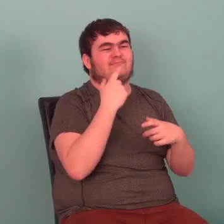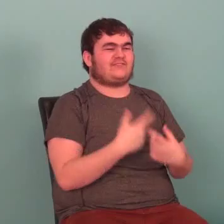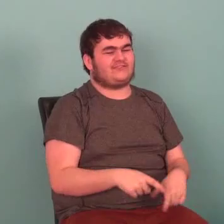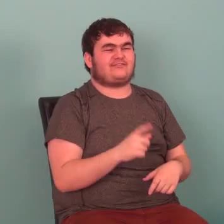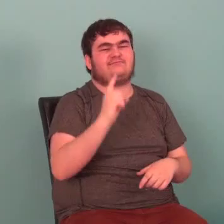Chłopcy odchodzą.